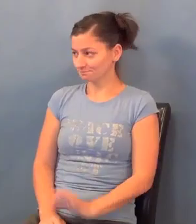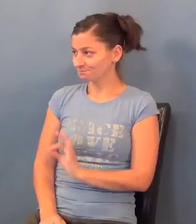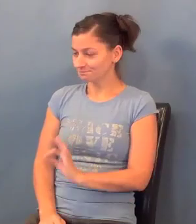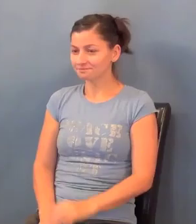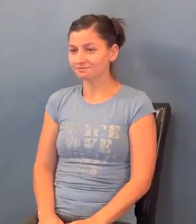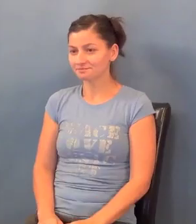Dobrze.